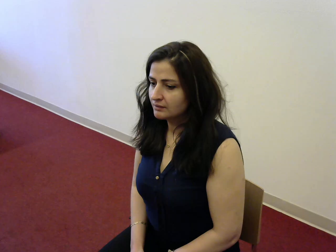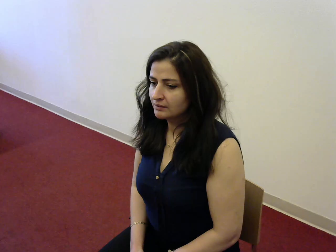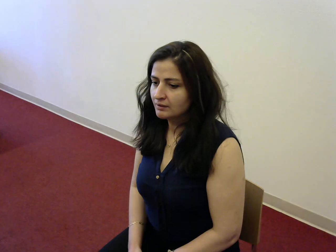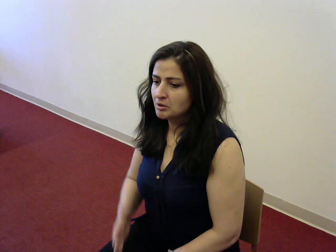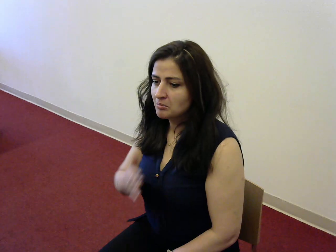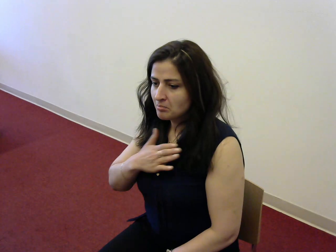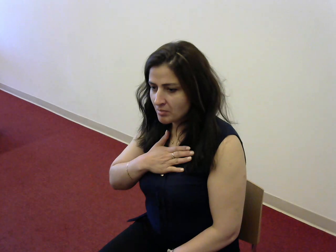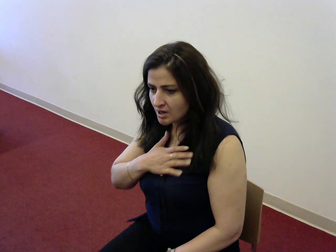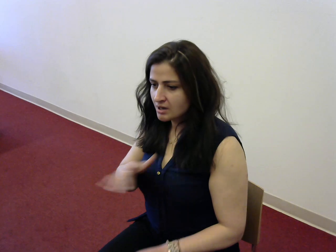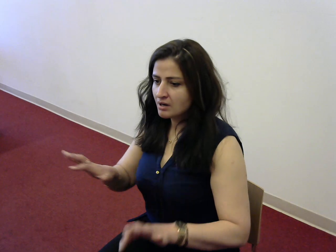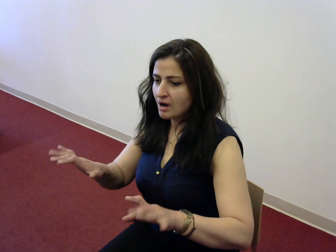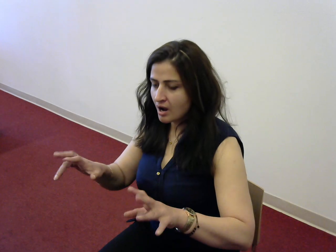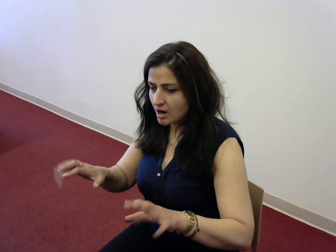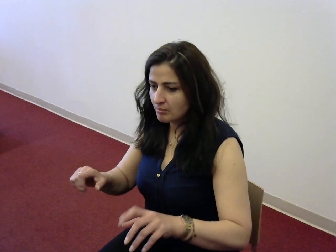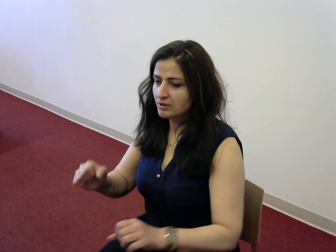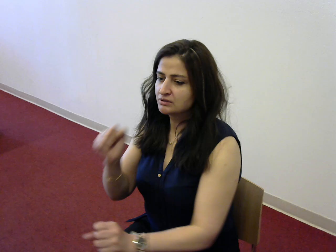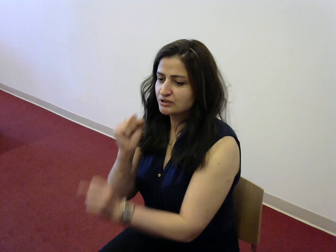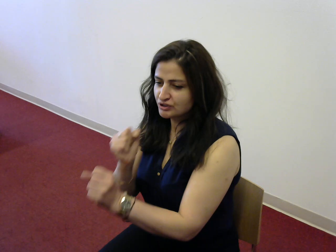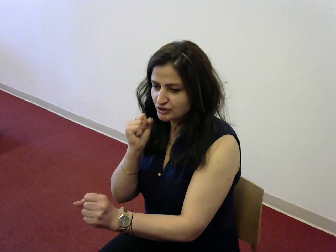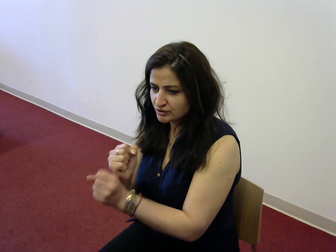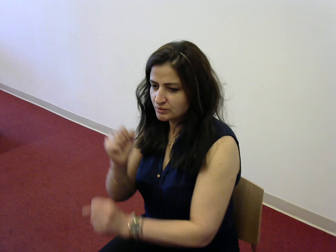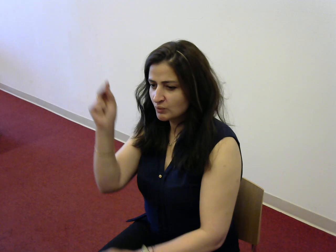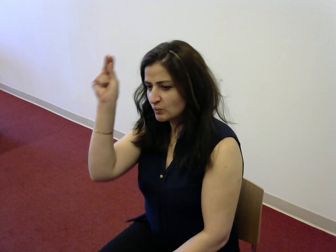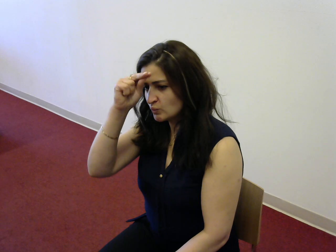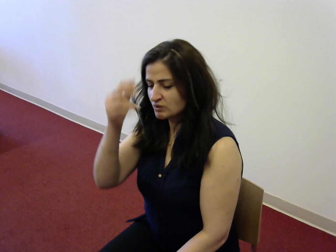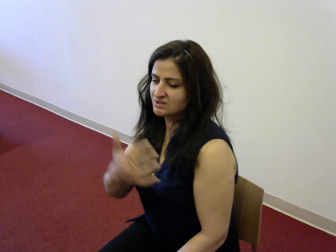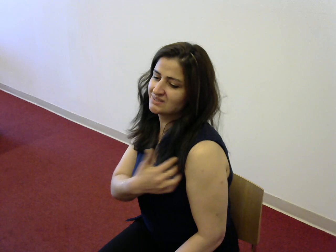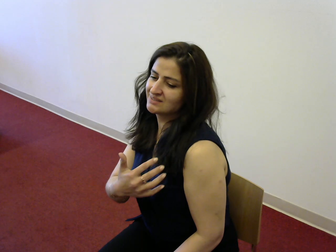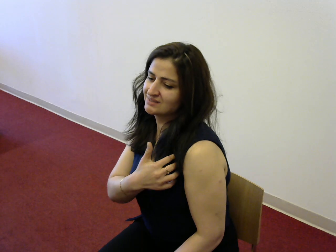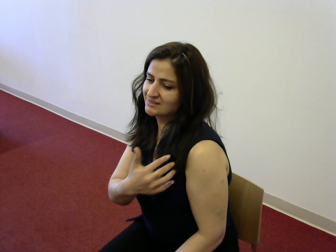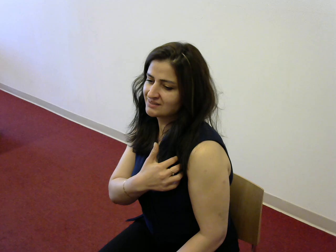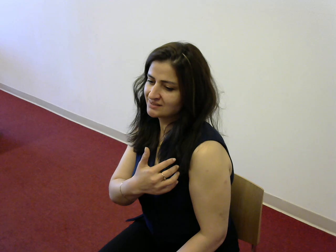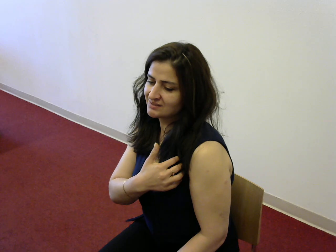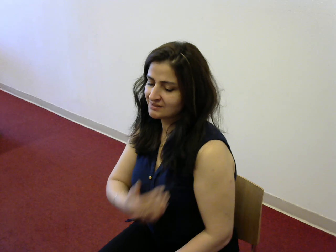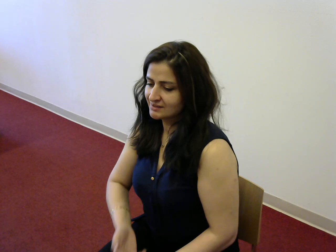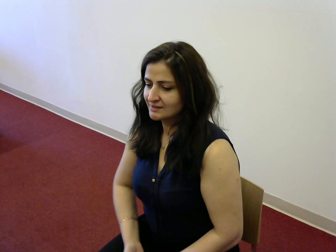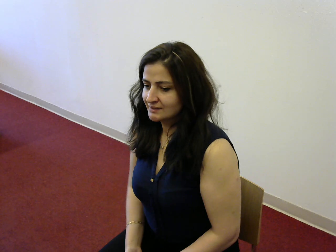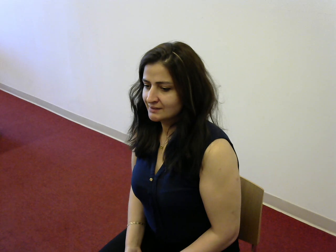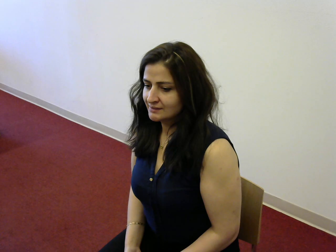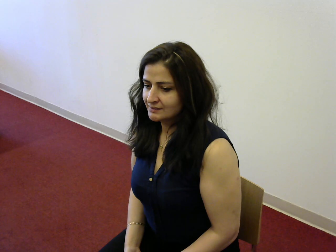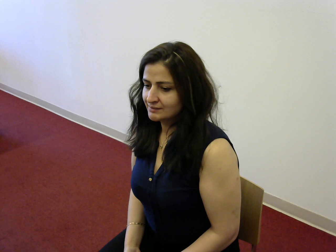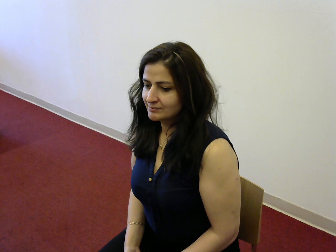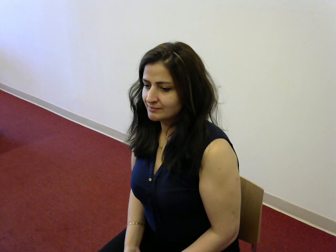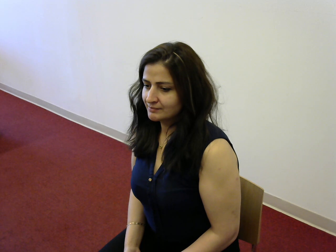Mən kompüterdə işləməyi öyrənmək istəyirəm